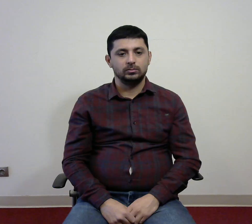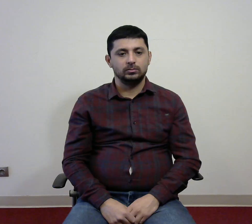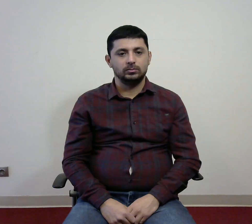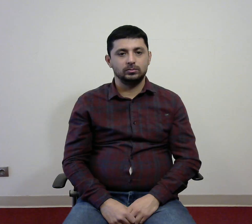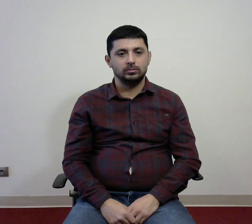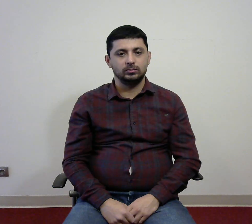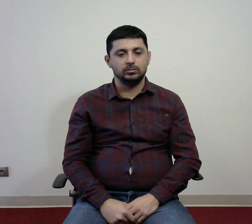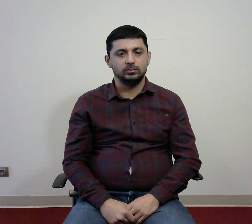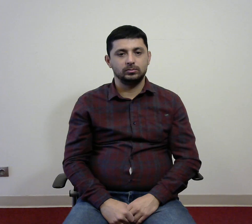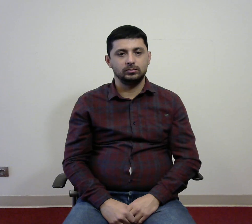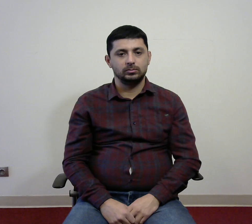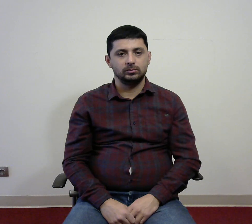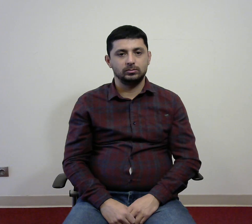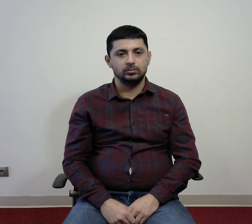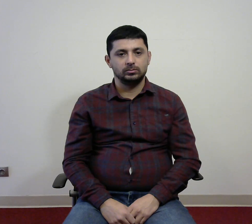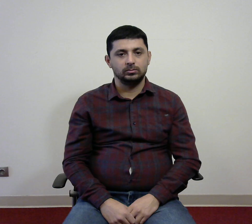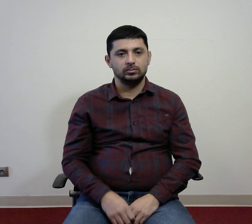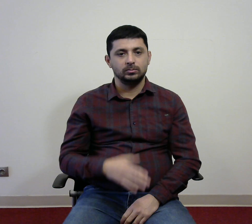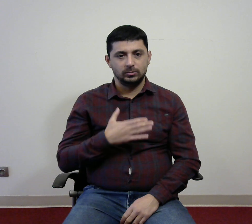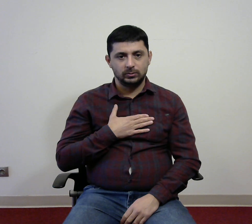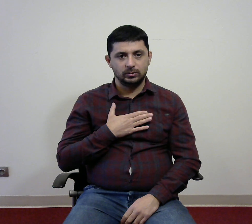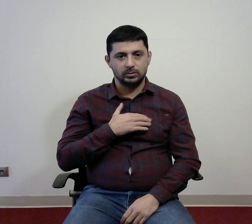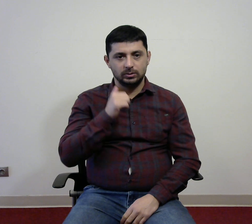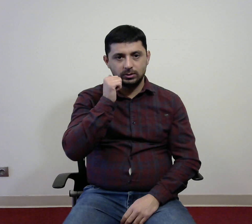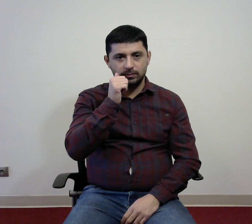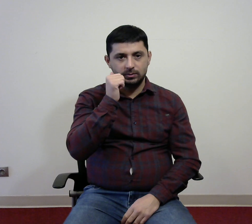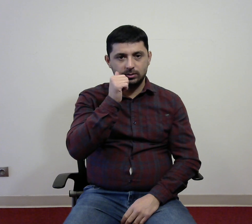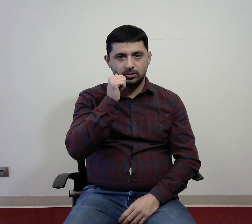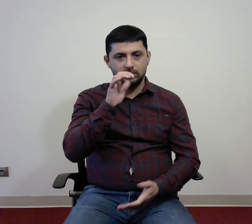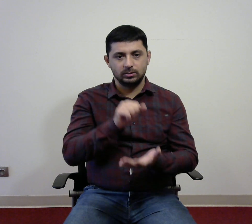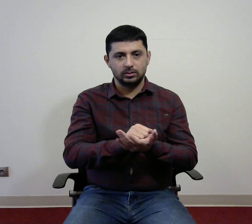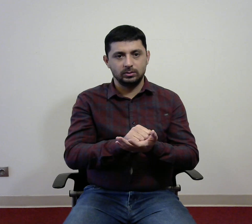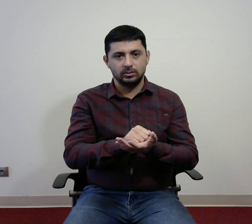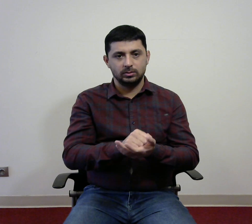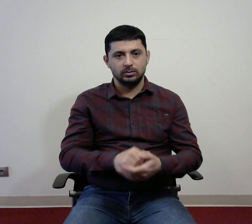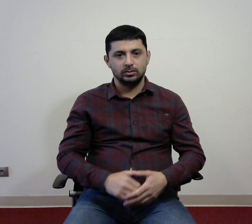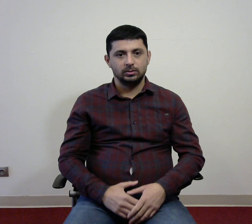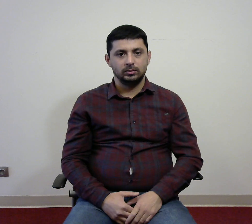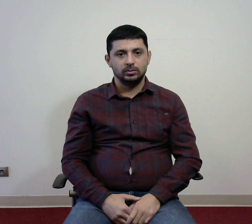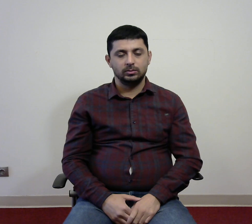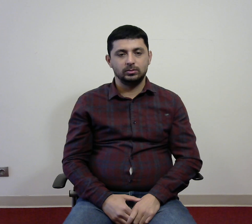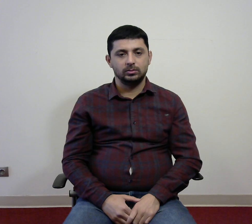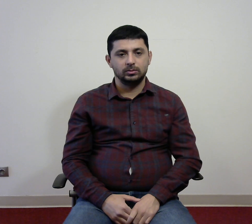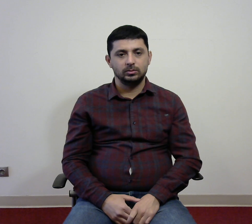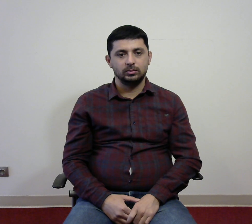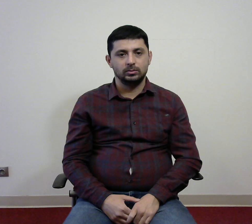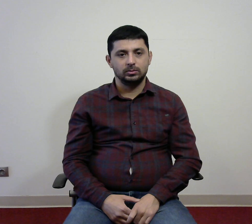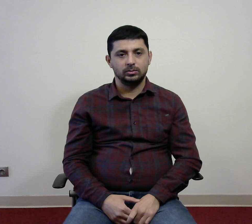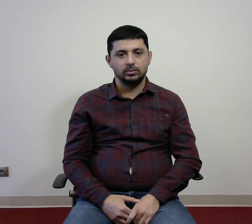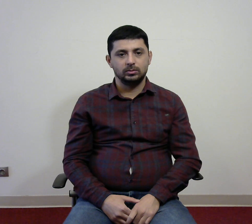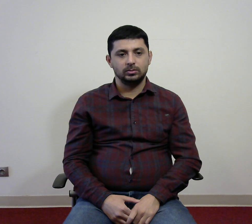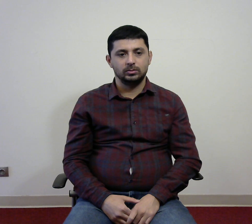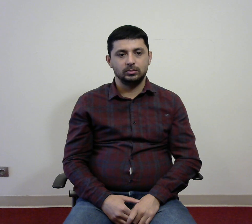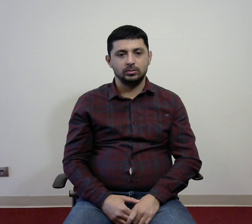Mən sabah məşğulam